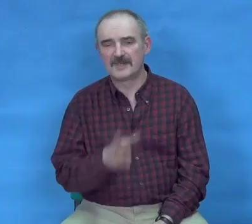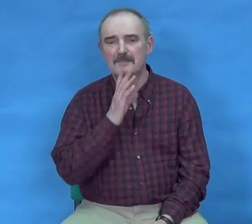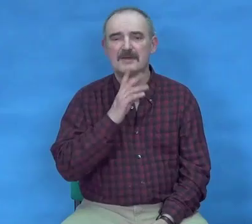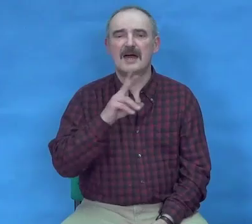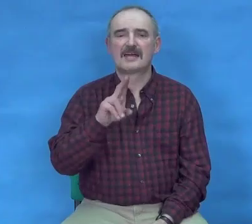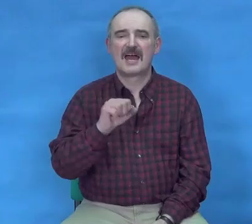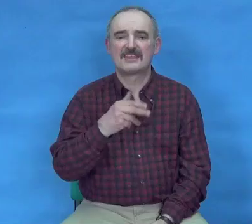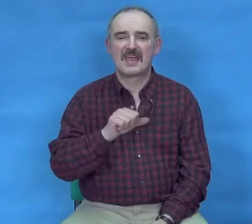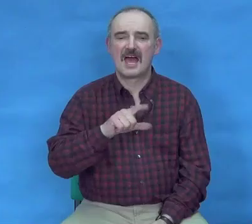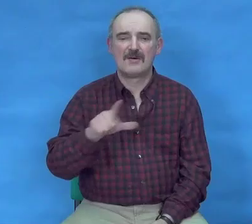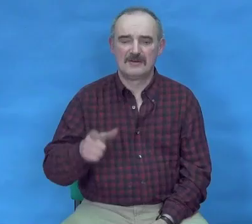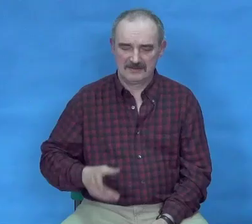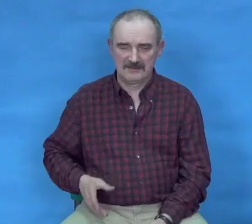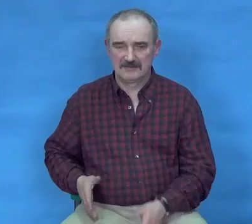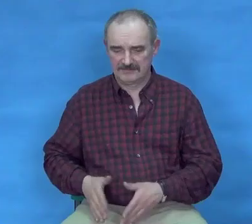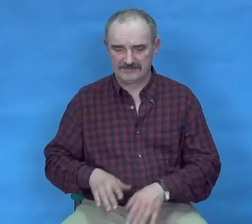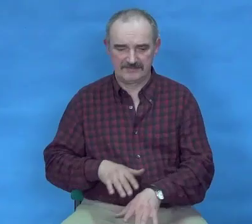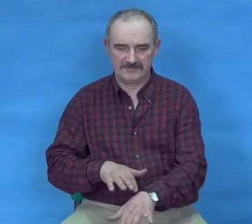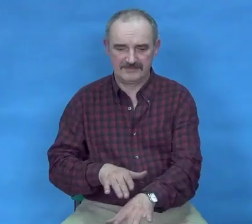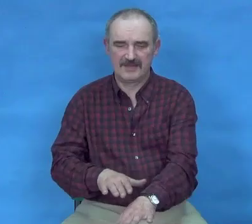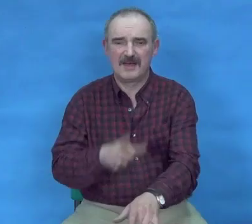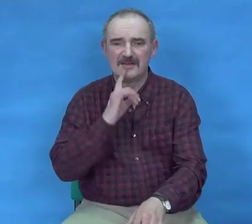Chyba dotyczy kanału, gdzie płynie rzeka.